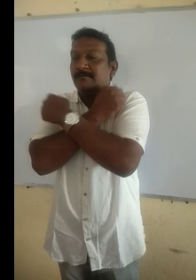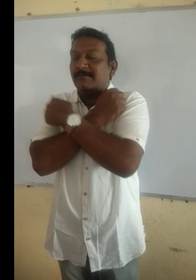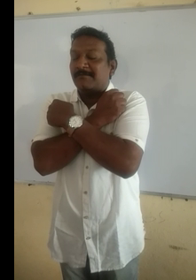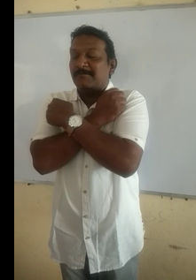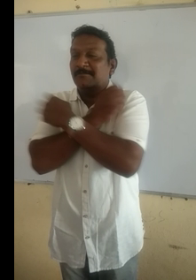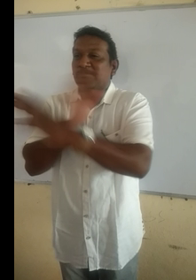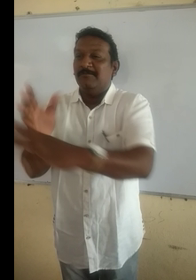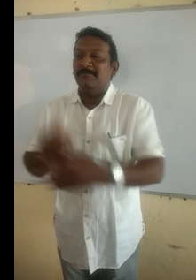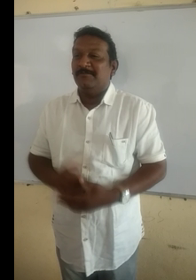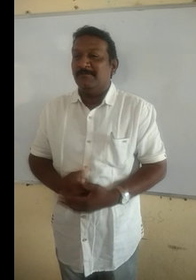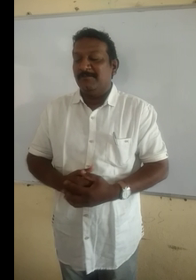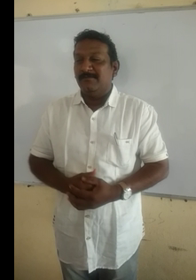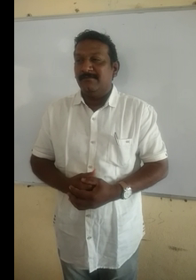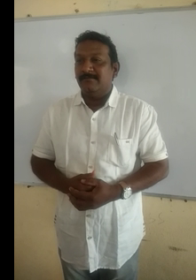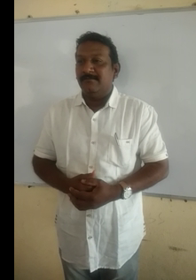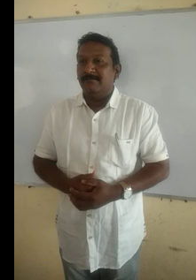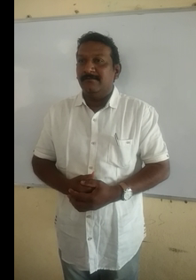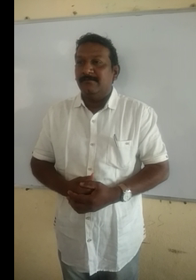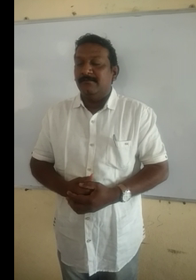i like you i love you